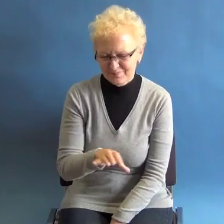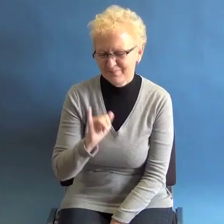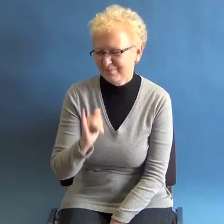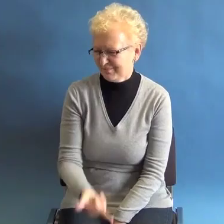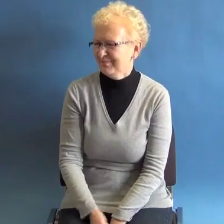Tak